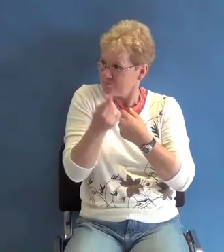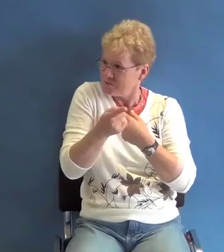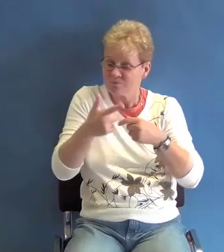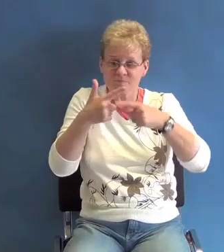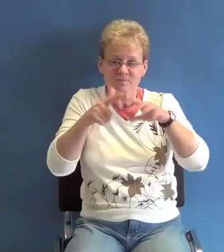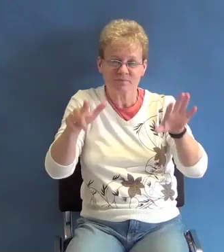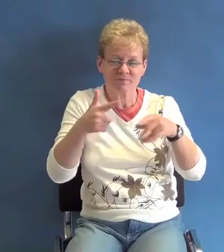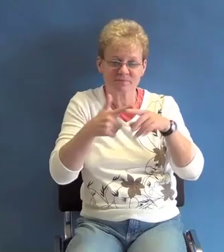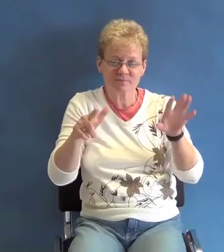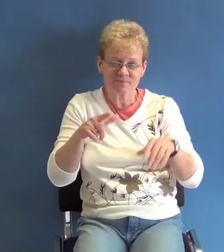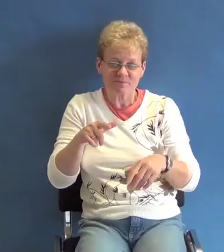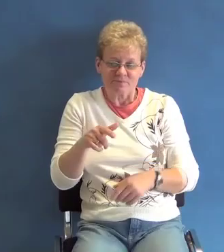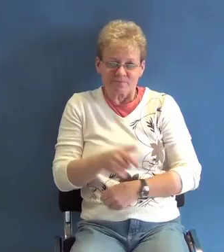Dwudziesty siódmy, dwudziesty siódmy.